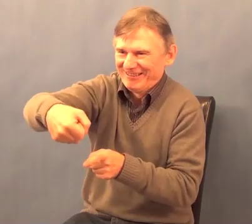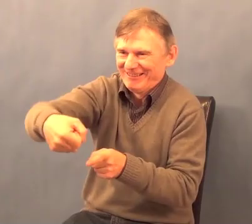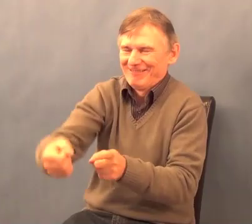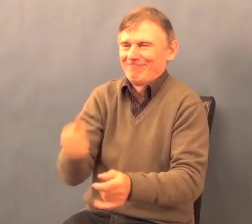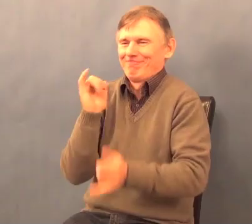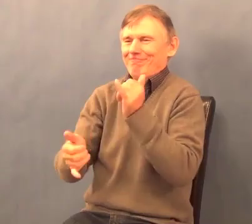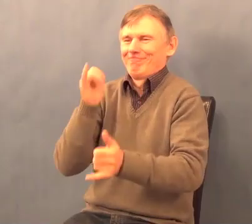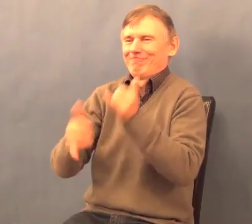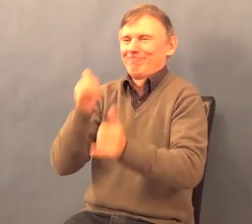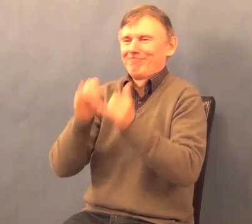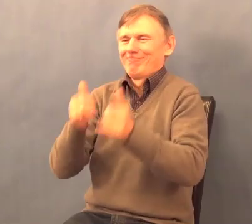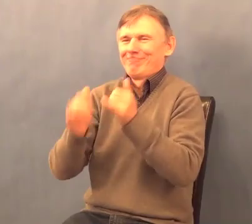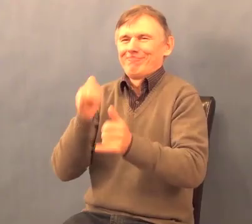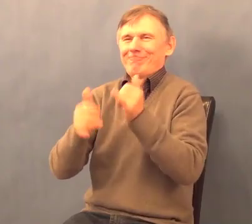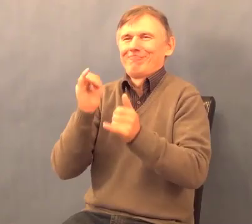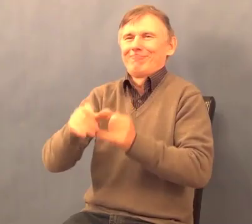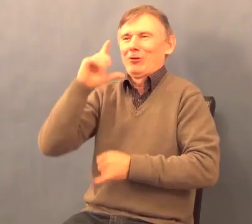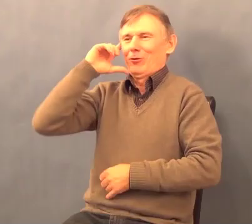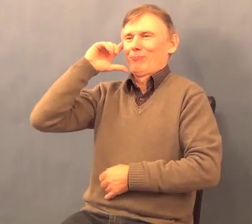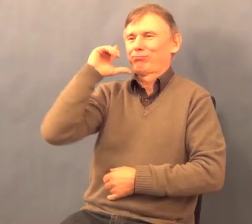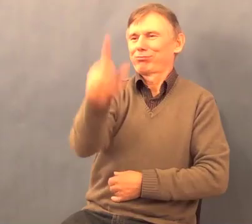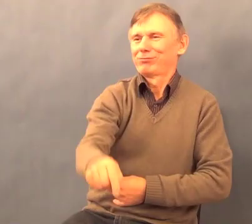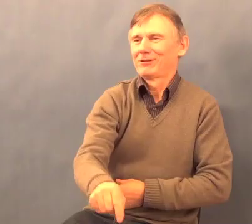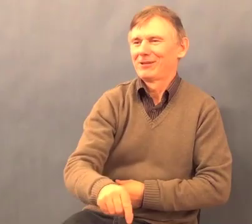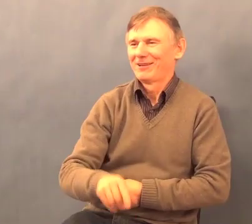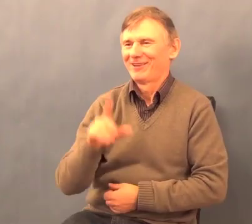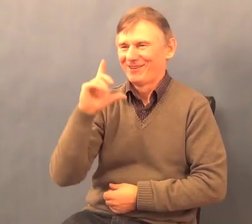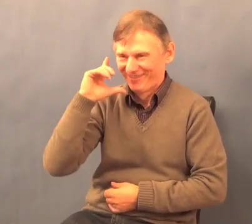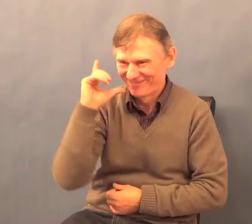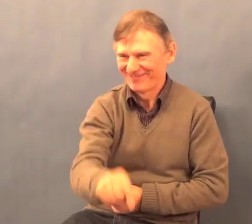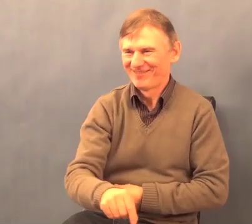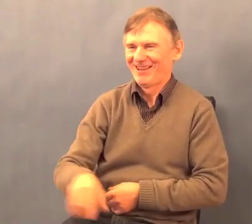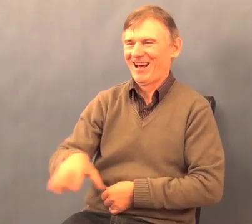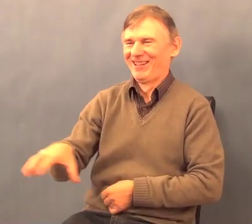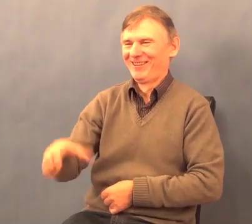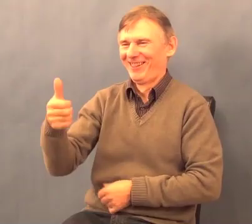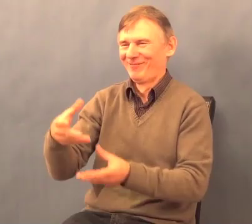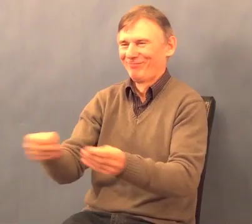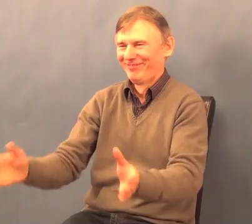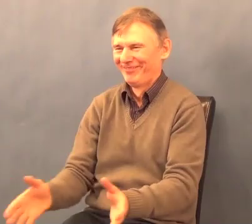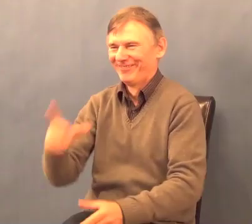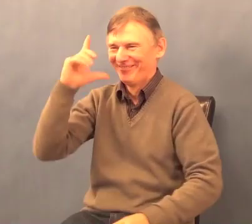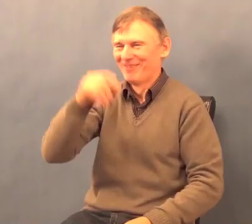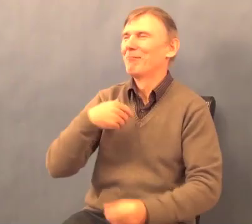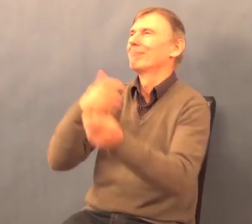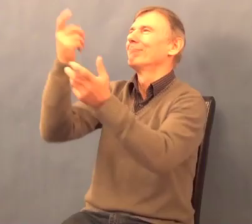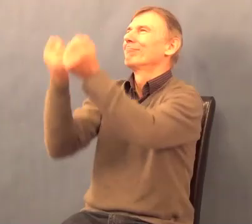Pojechał rowerem dalej ze skradzionym koszem, a pan na górze nadal zrywa gruszki.